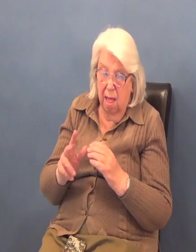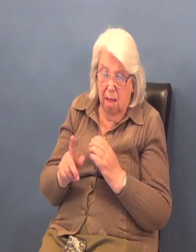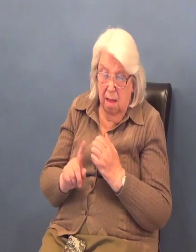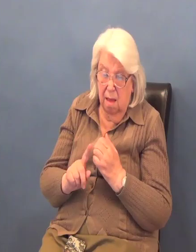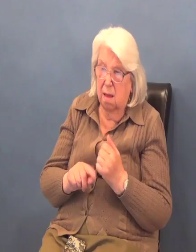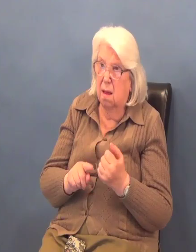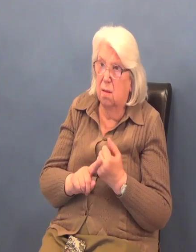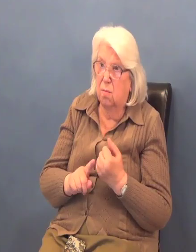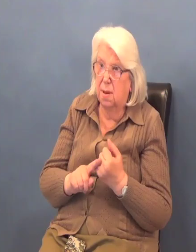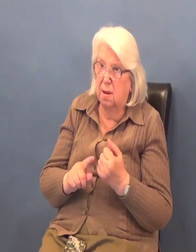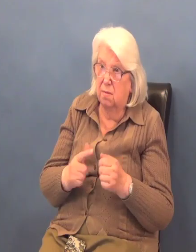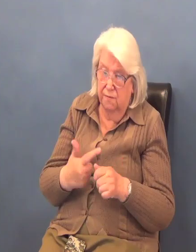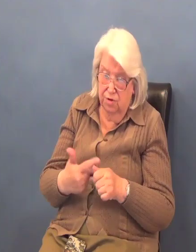Ale ten numer...